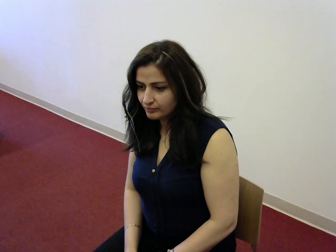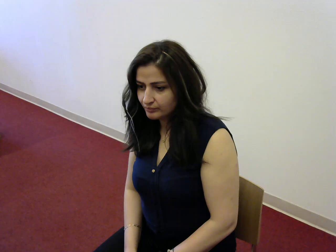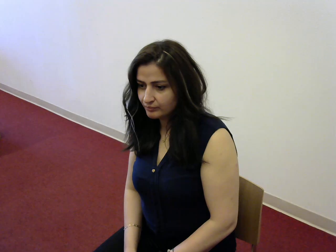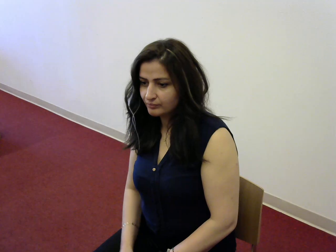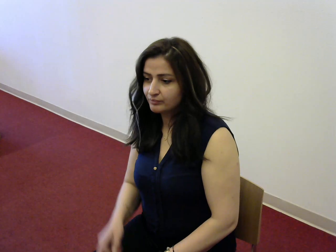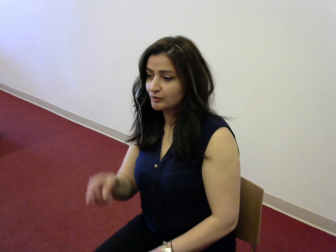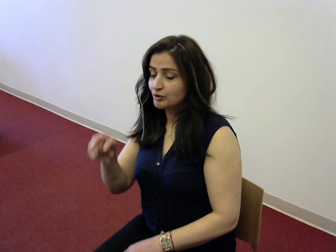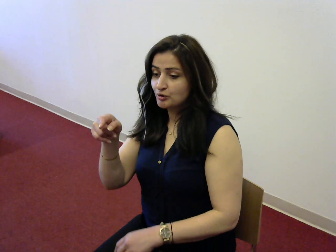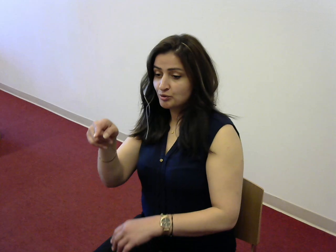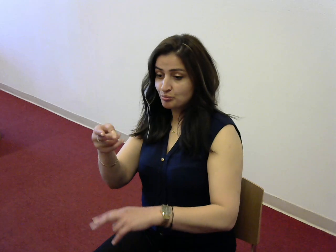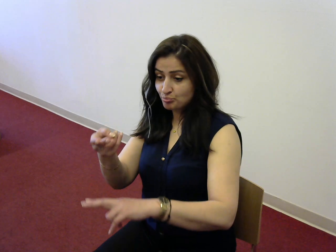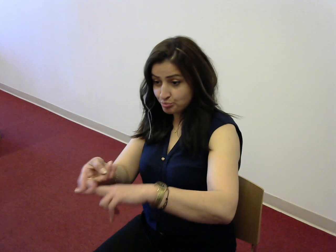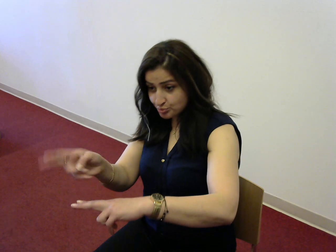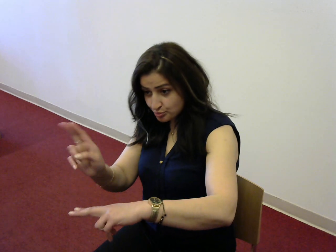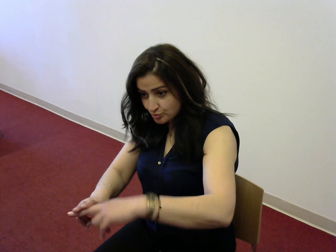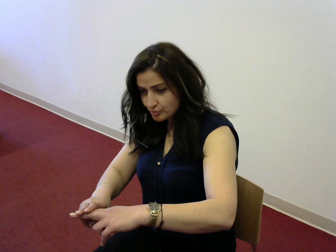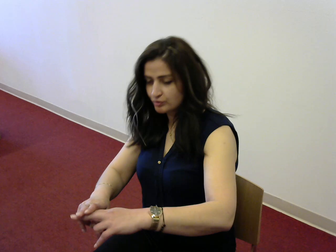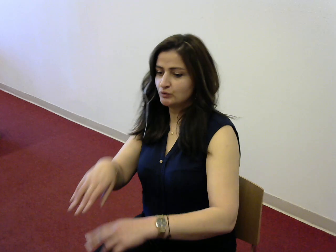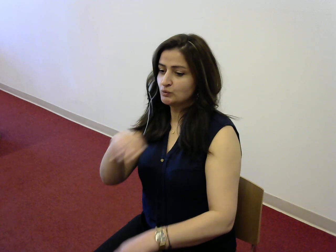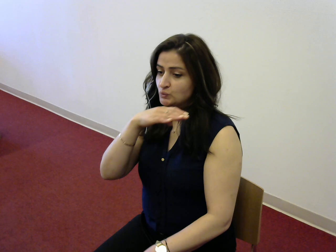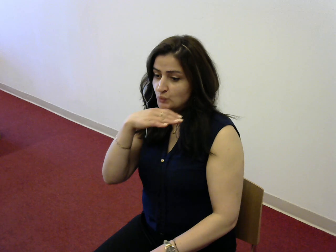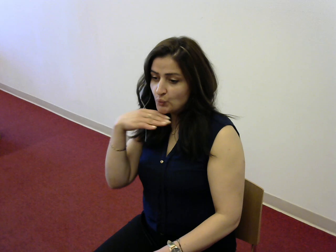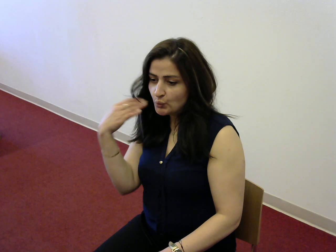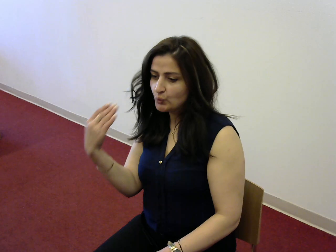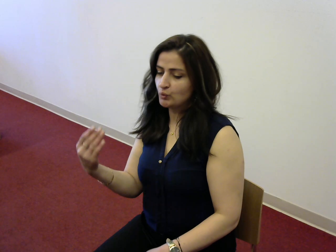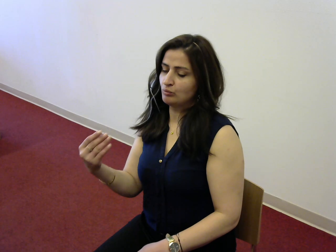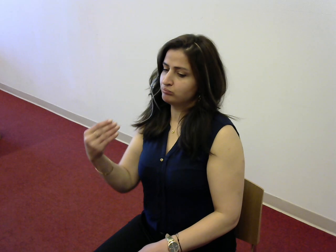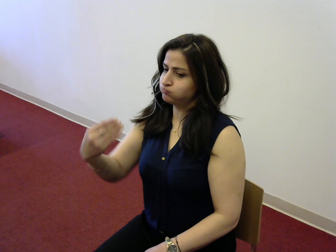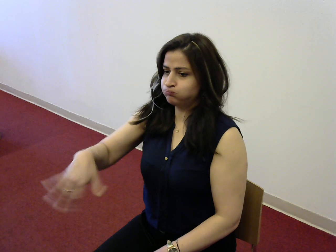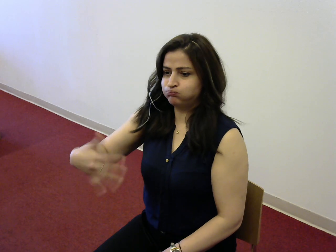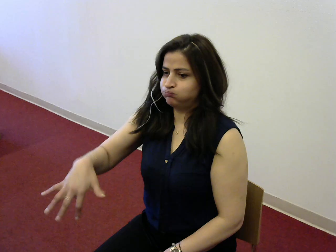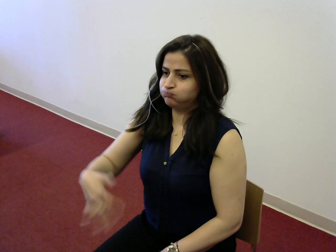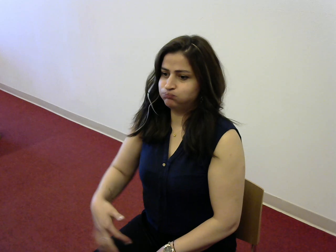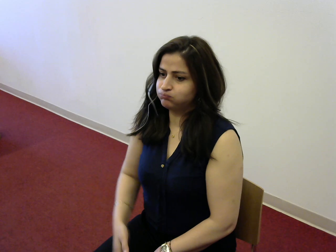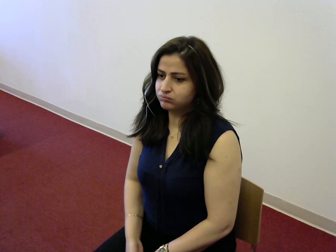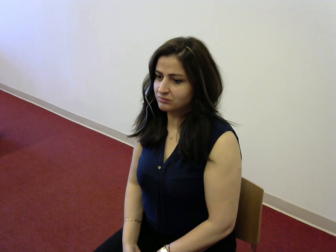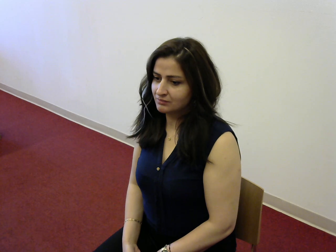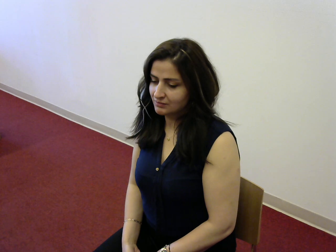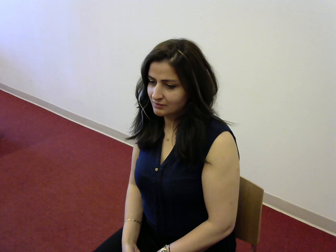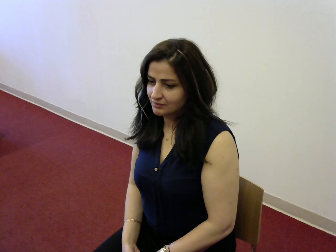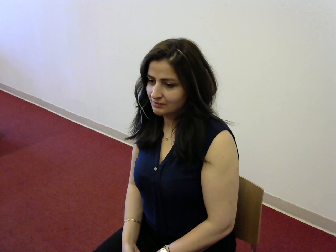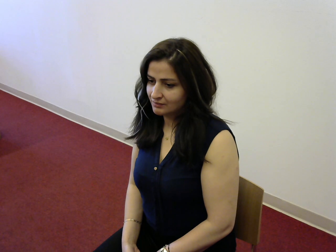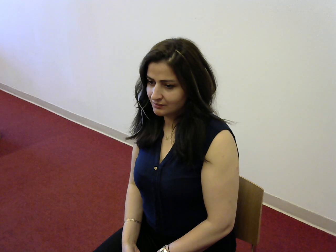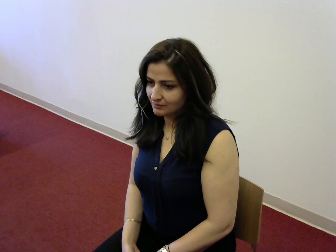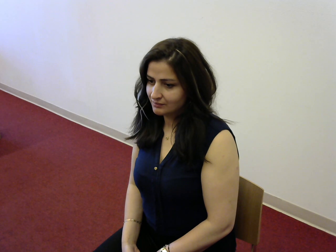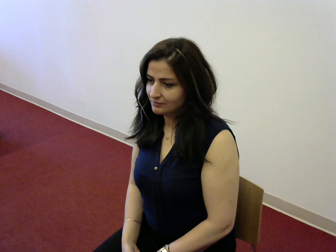Bu çox bahadır